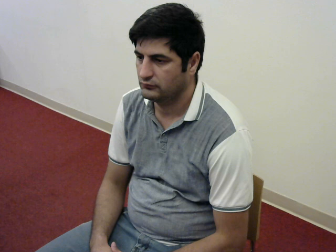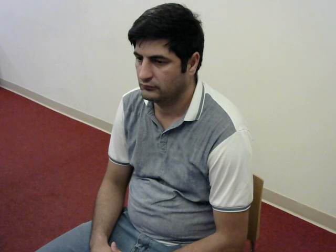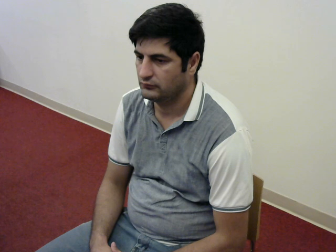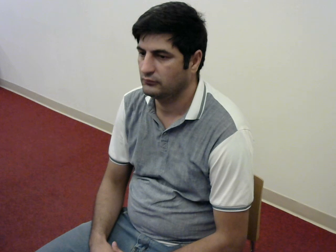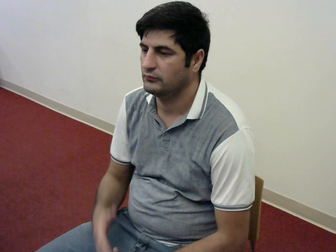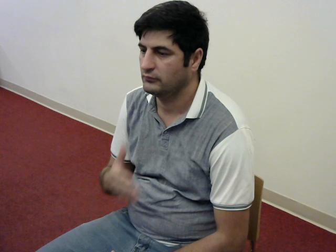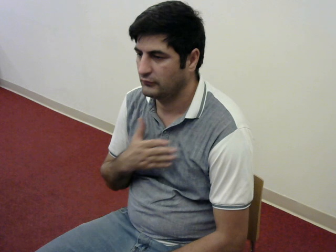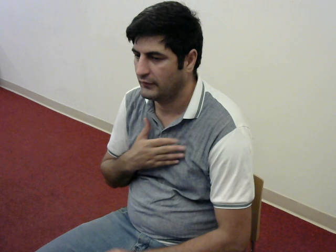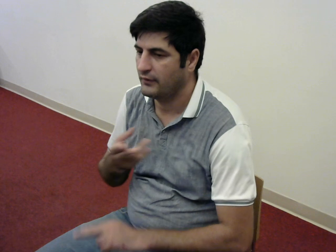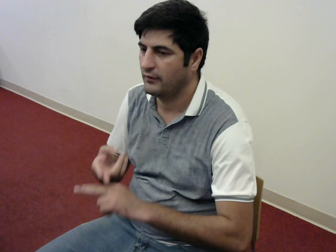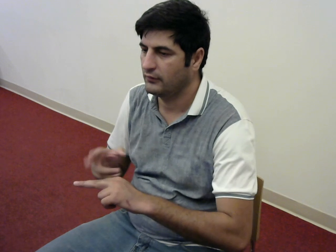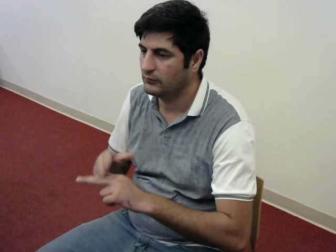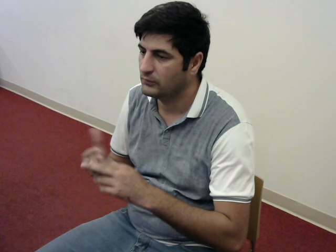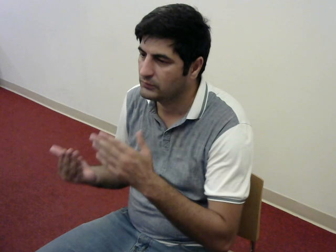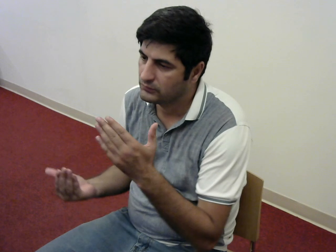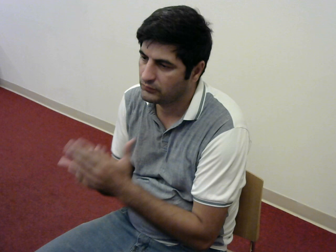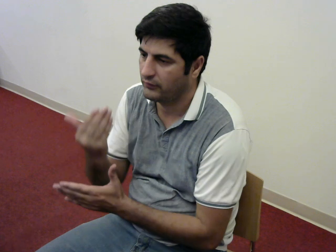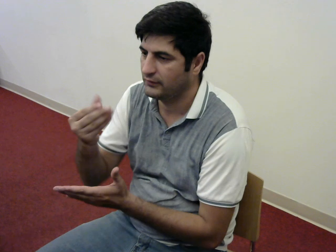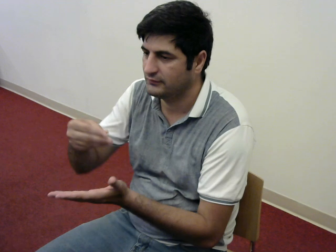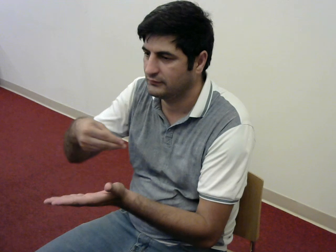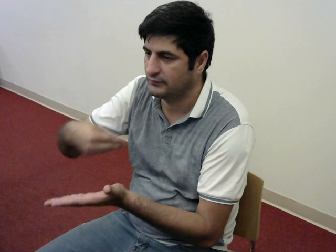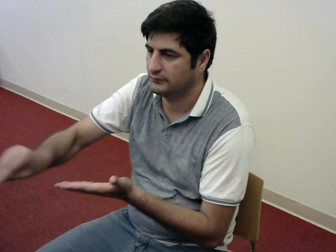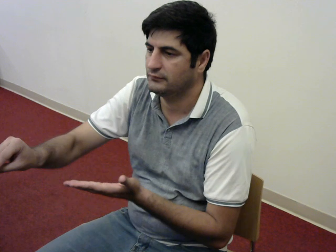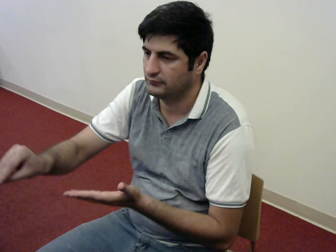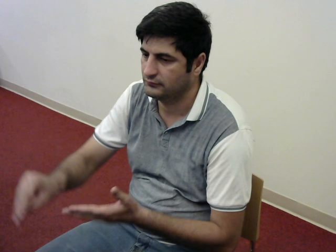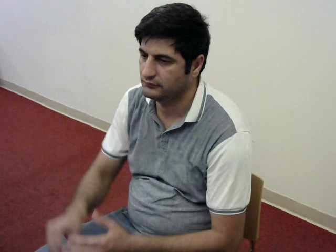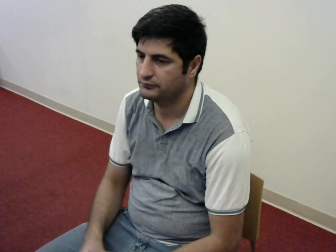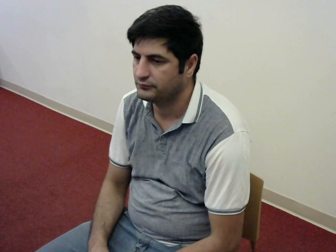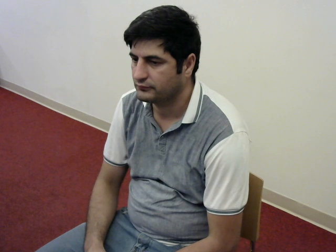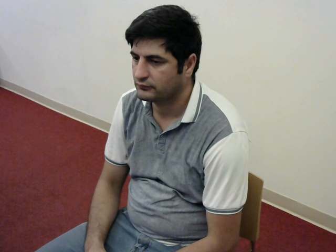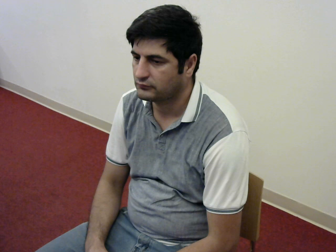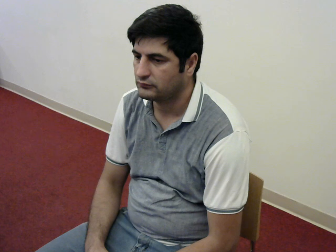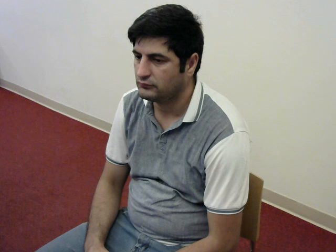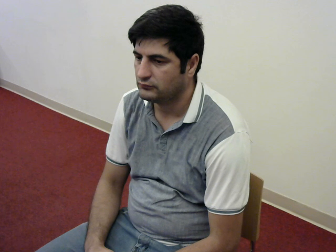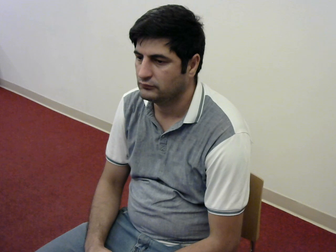Mən bunu yeni almışam